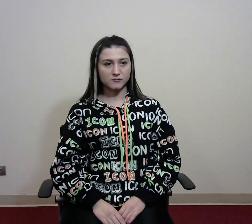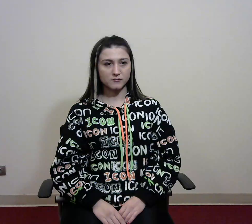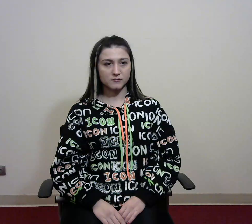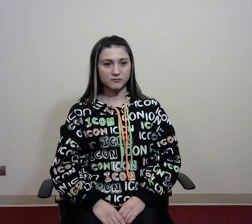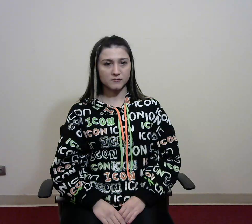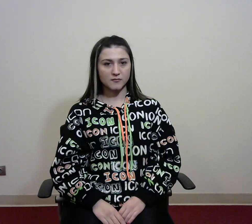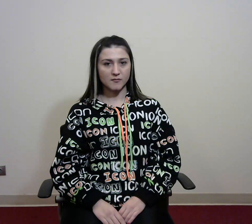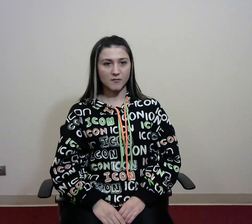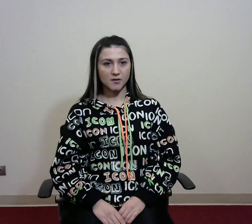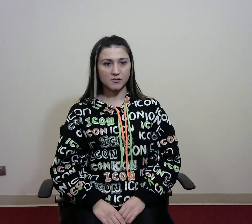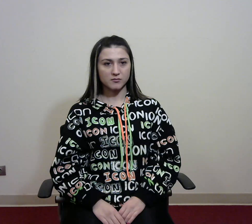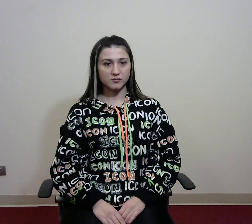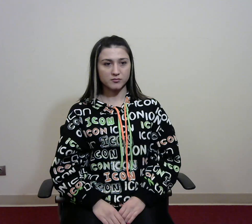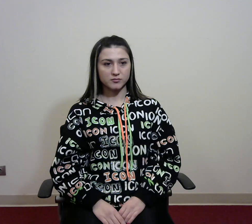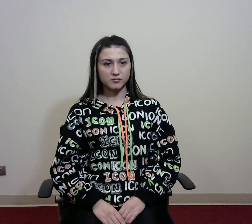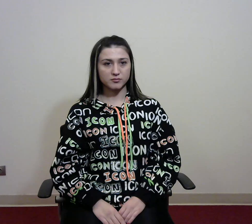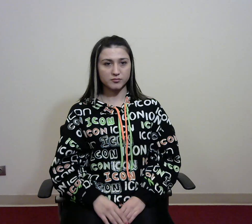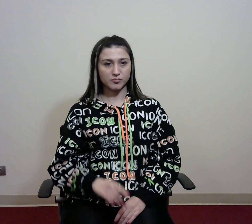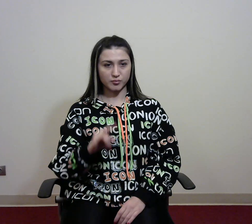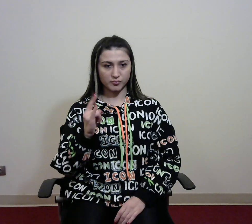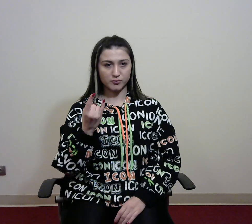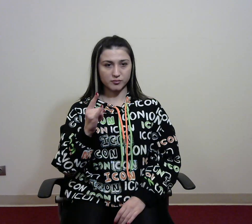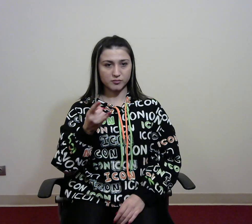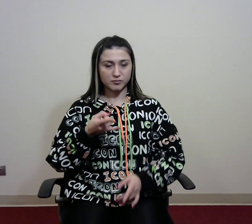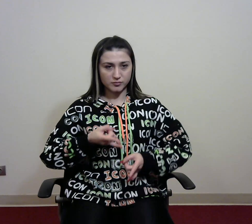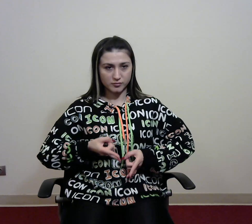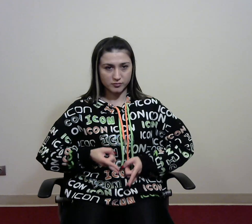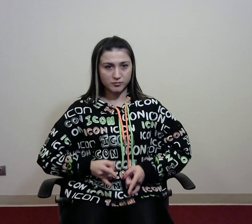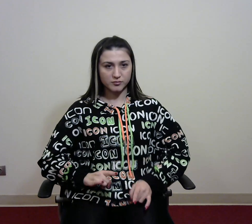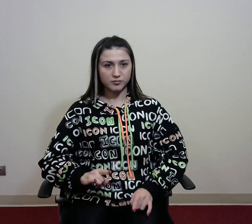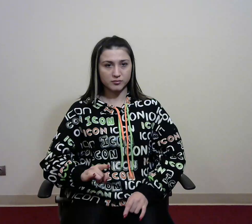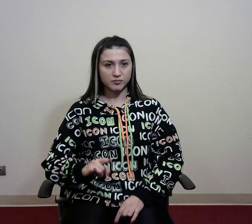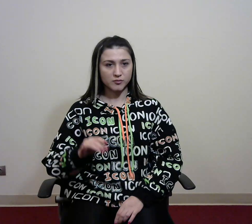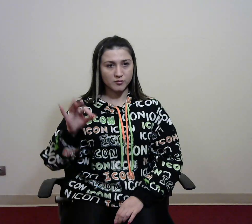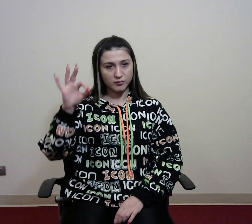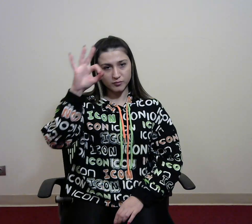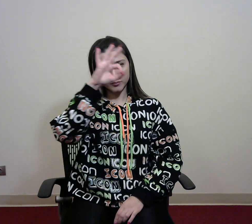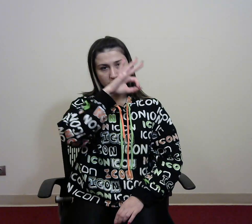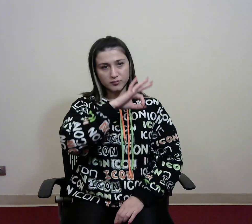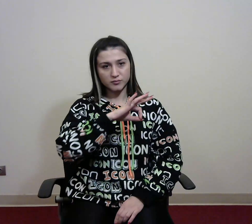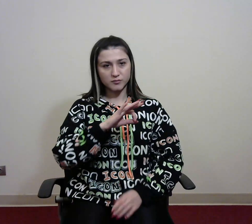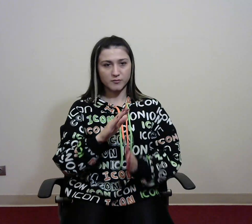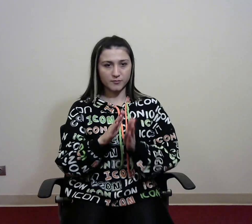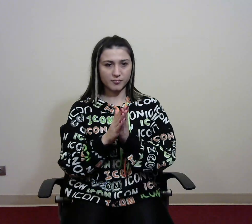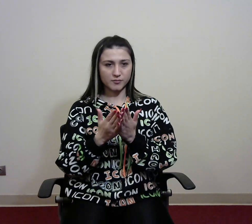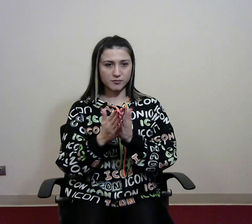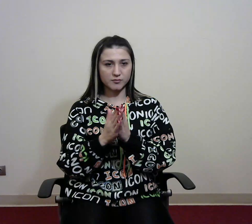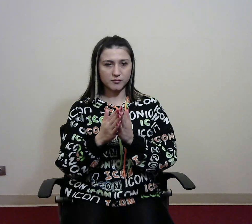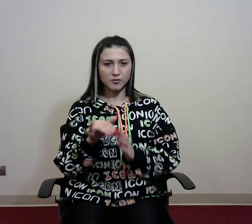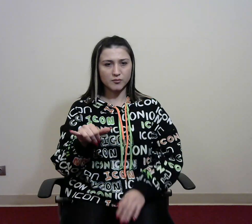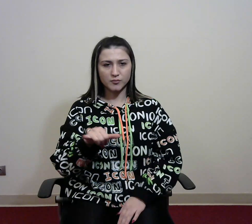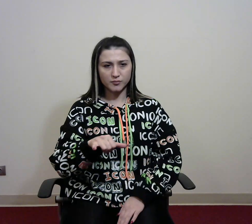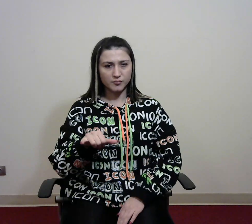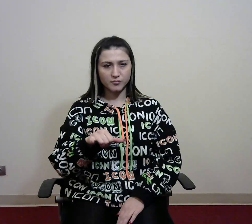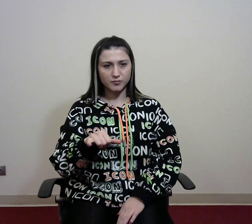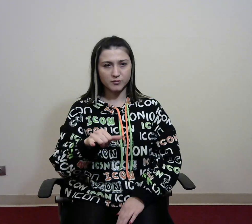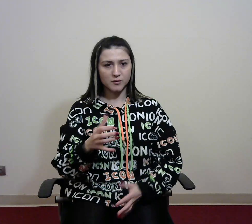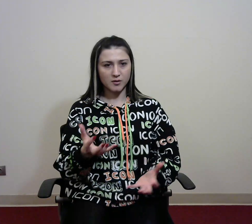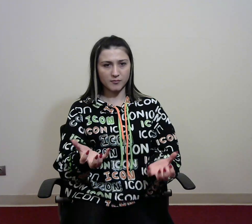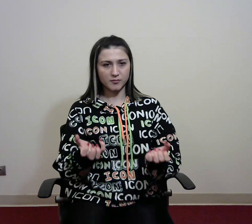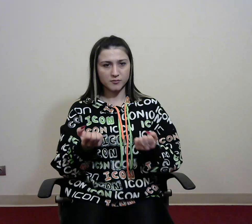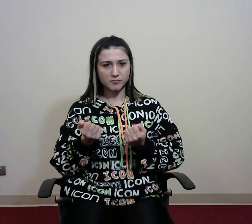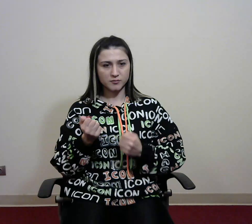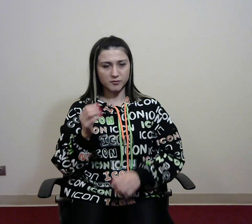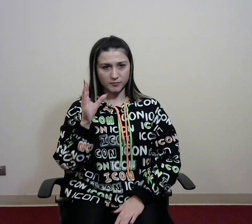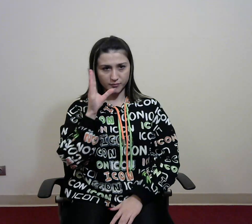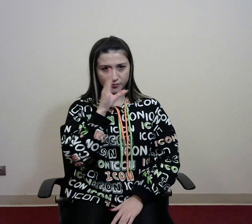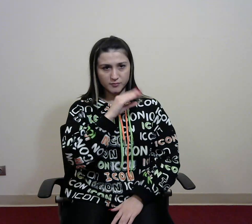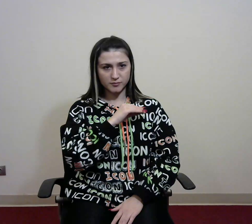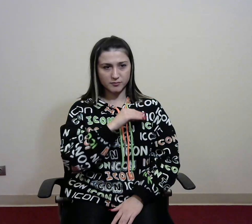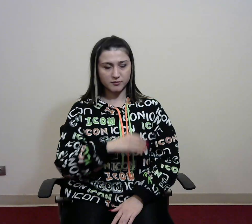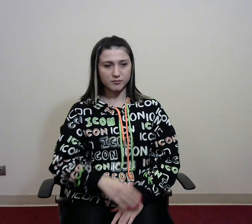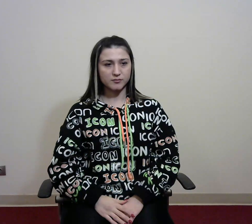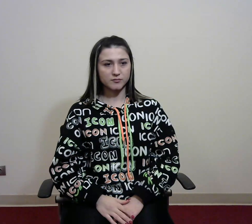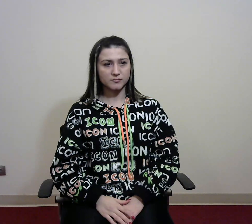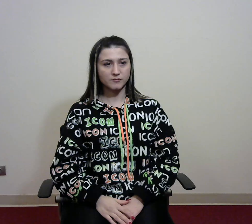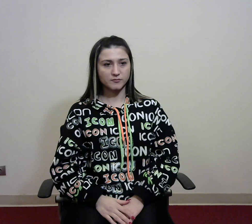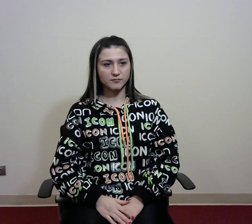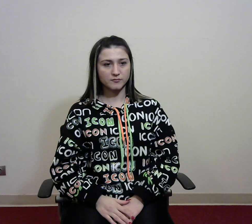Uşağın doğum haqqında şəhadətnaməsini hardan ala bilərəm?